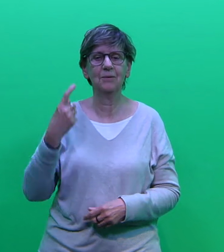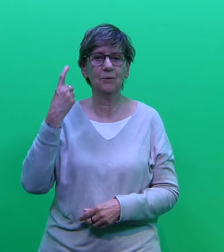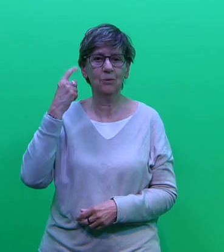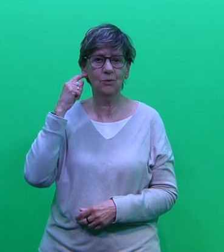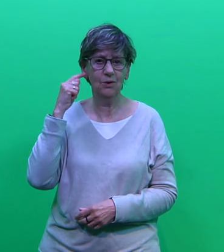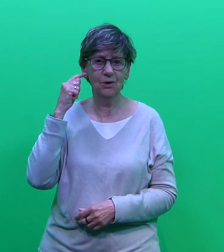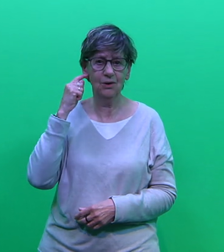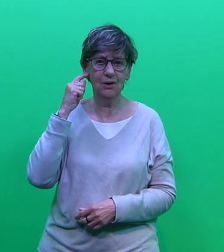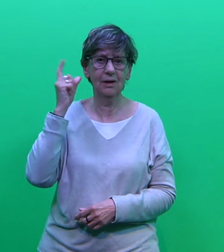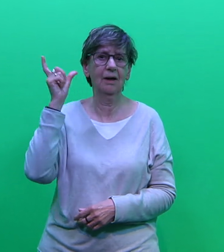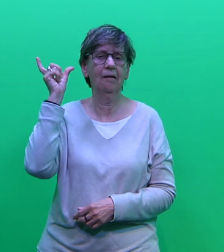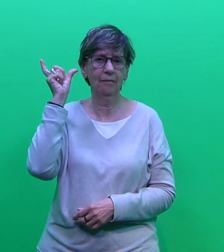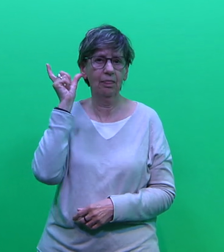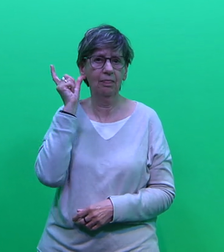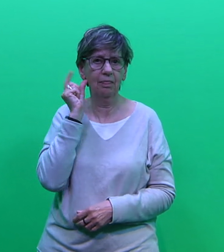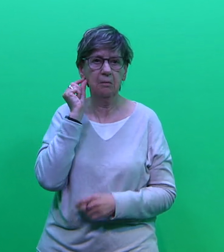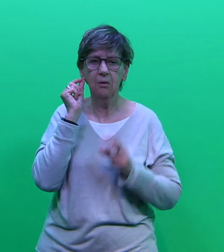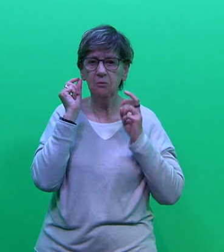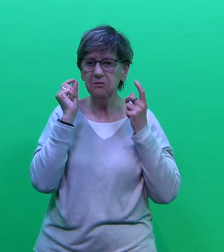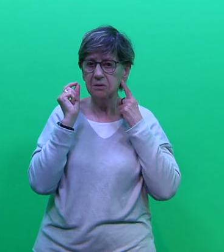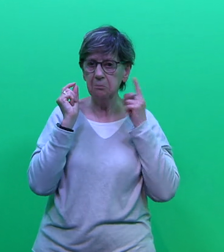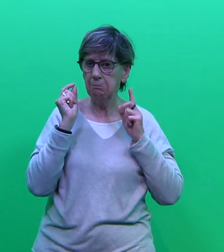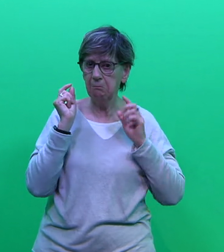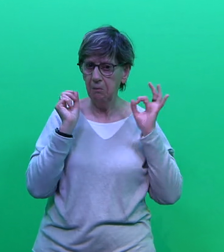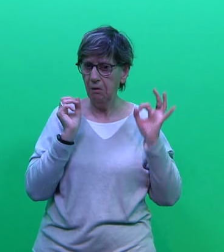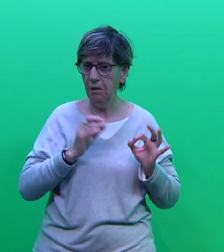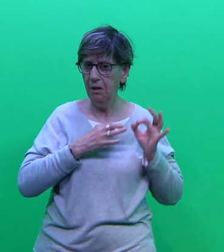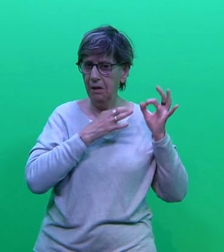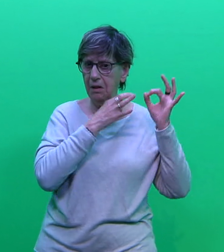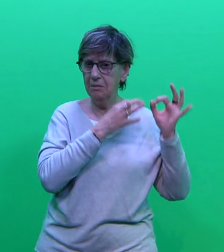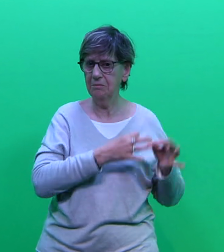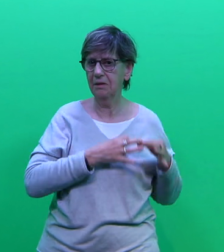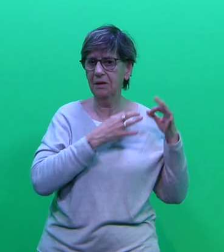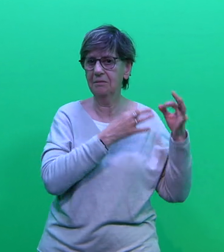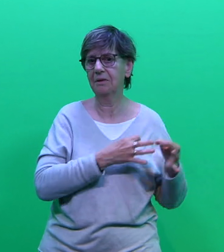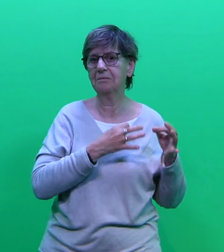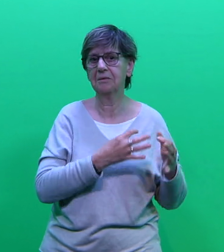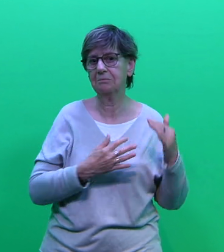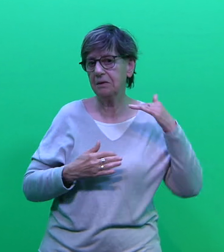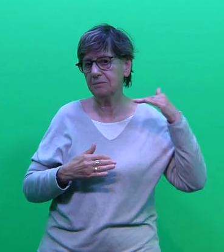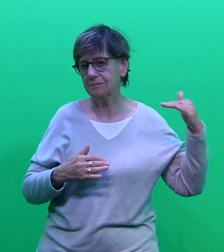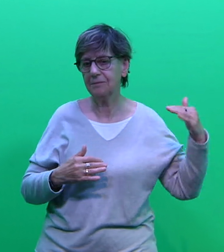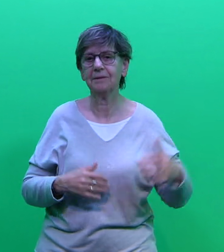D'una orella, la dreta, sí que tinc pèrdua auditiva, però de l'altra no, estic estable.